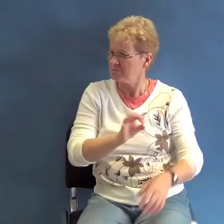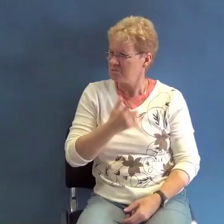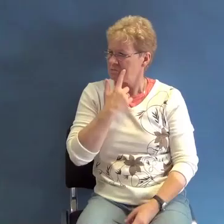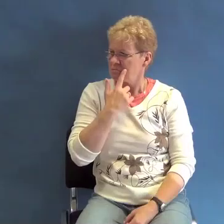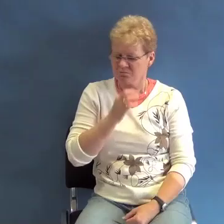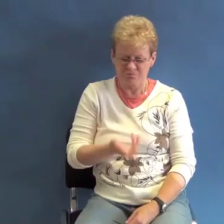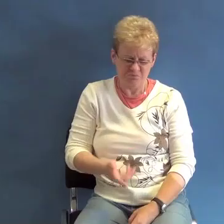Na oko mi się wydaje.